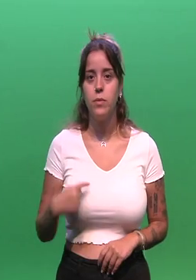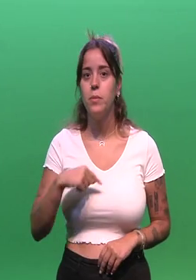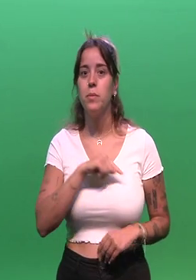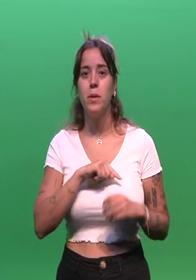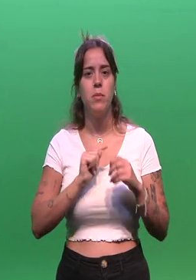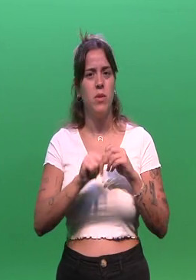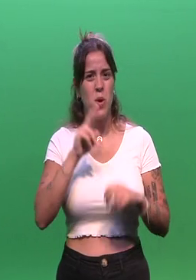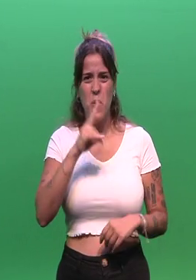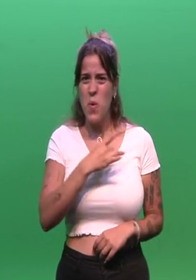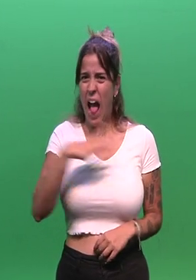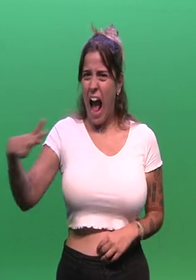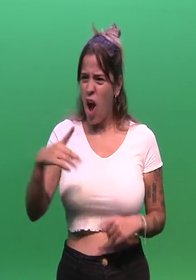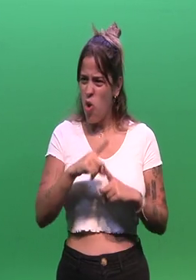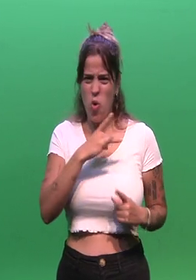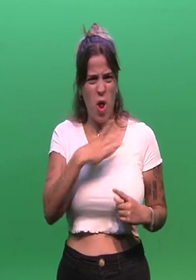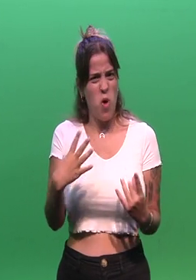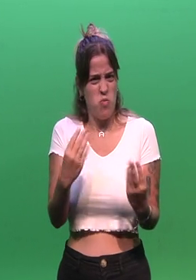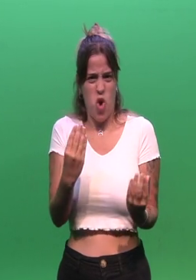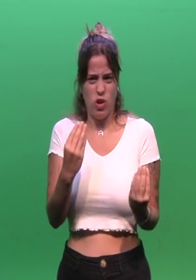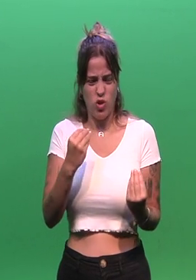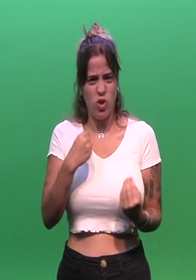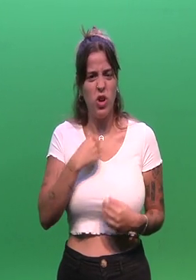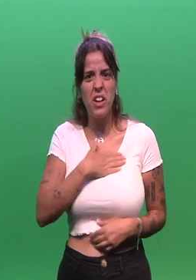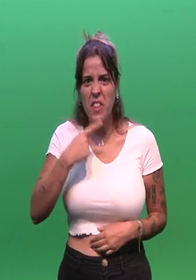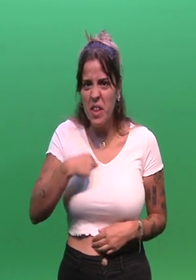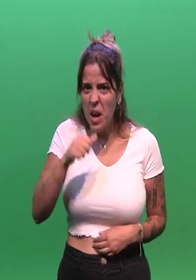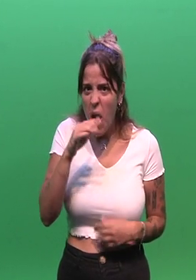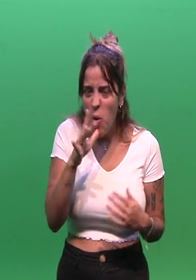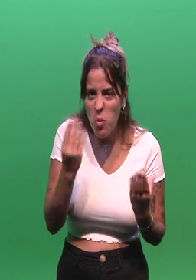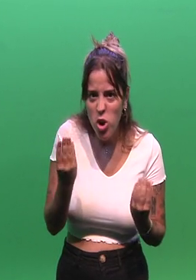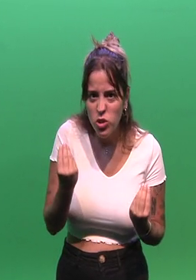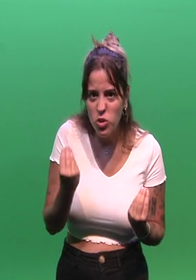La meva orina és blanca, molt blanca! Això significa que bec molta aigua?